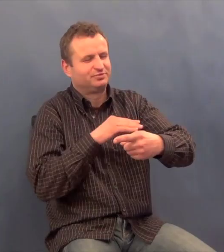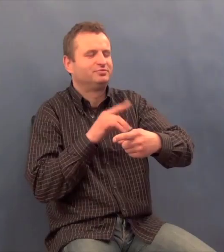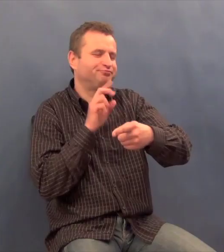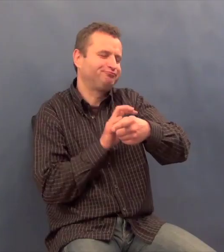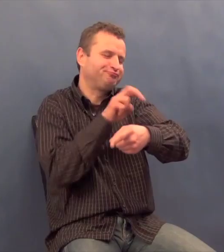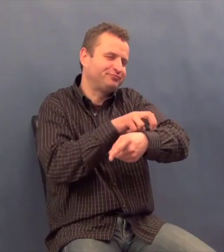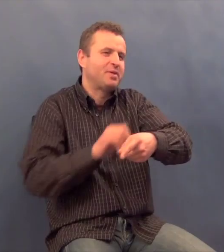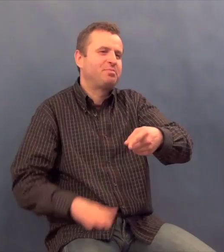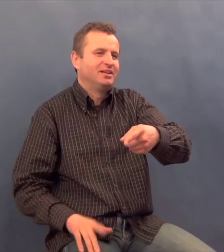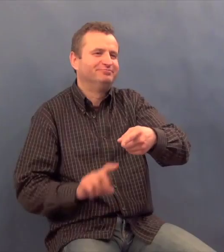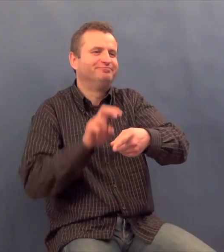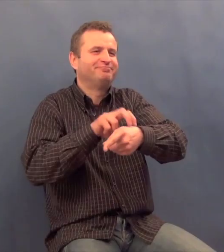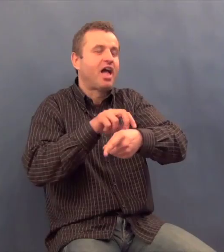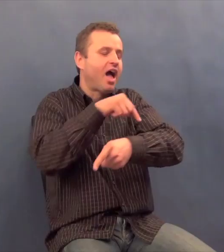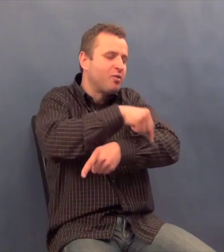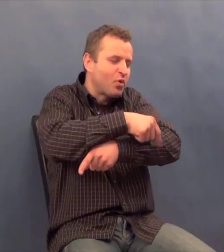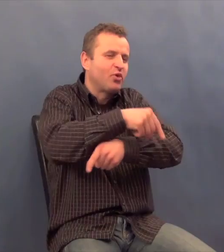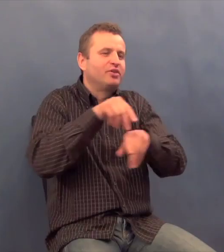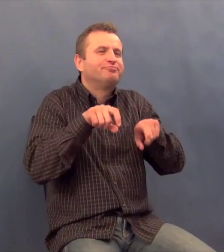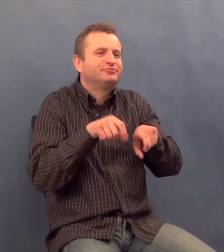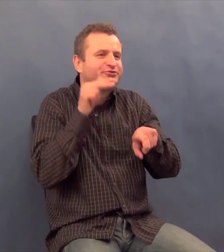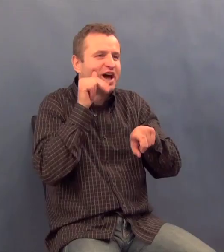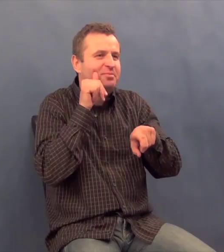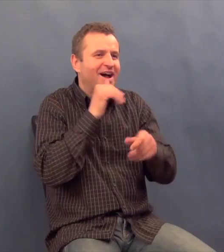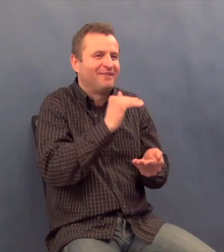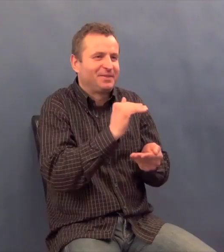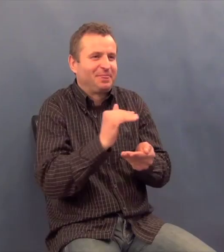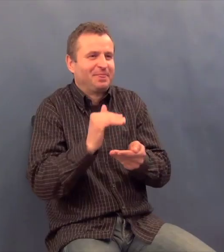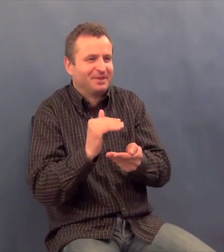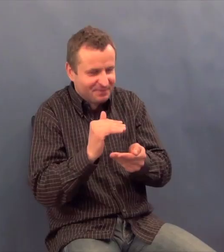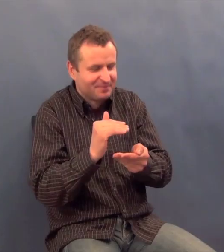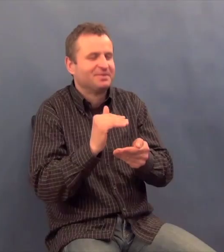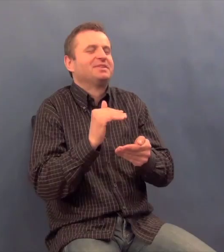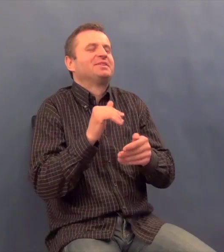Chłopiec wskakuje na drzewo, pies za nim, okazuje się, że za drzewem siedzi żaba z małymi żabkami.